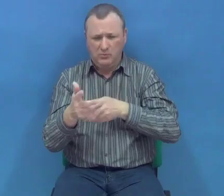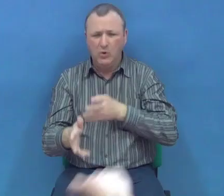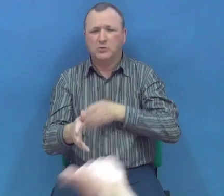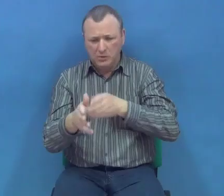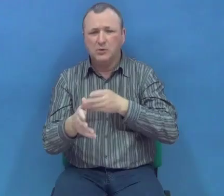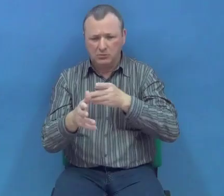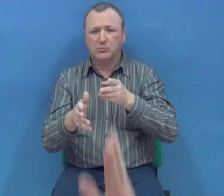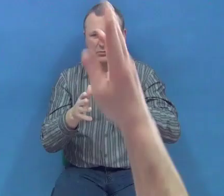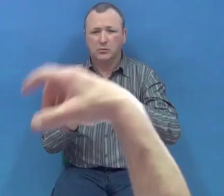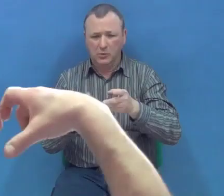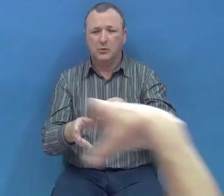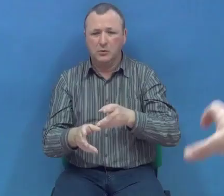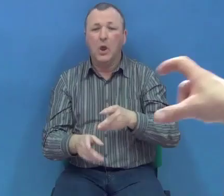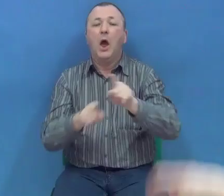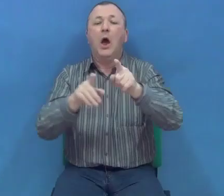Tak, pociąg.